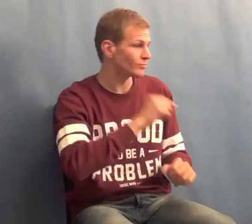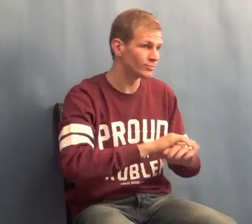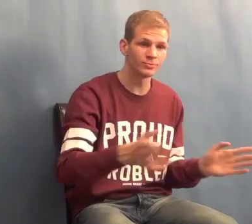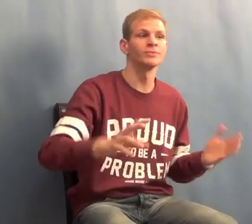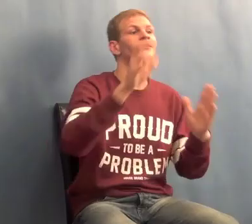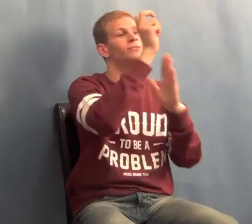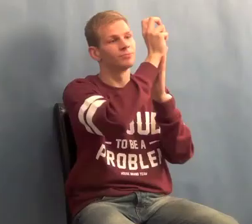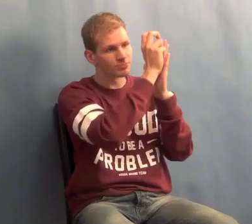Zjechał na dół.